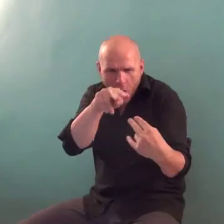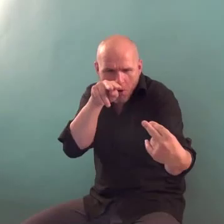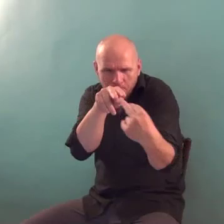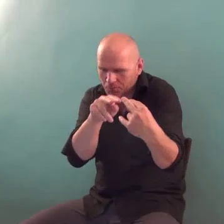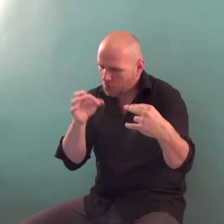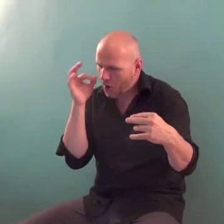Patrzą sobie w oczy.